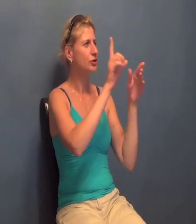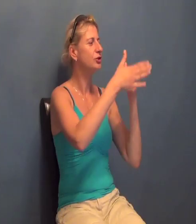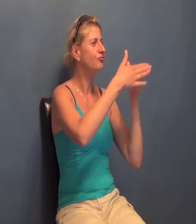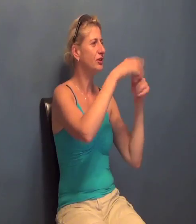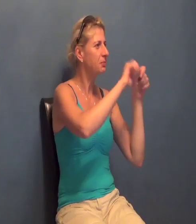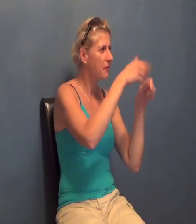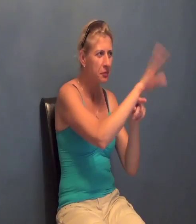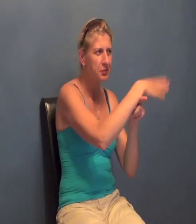Sprawdzają pokoje, są puste.